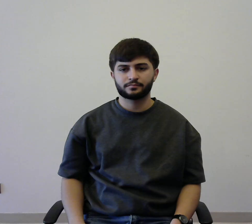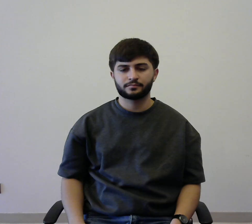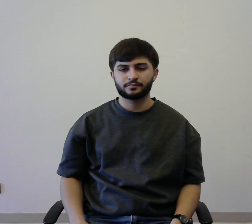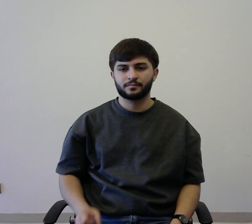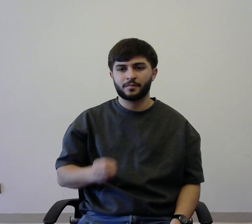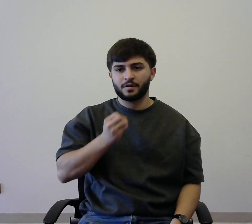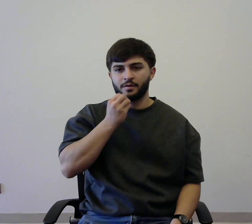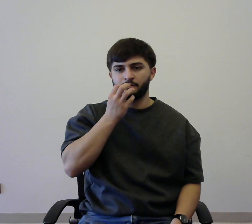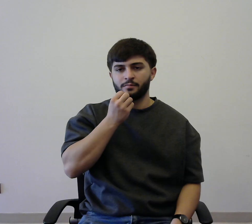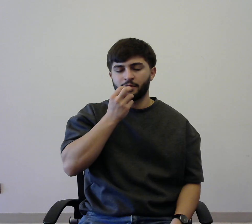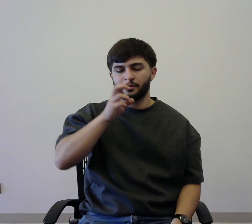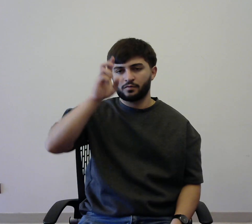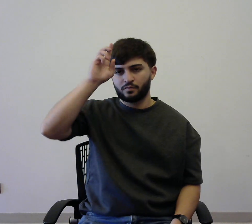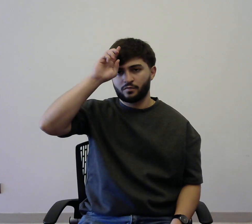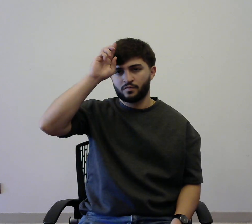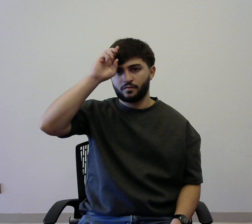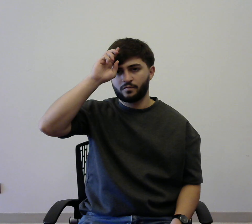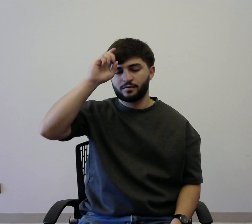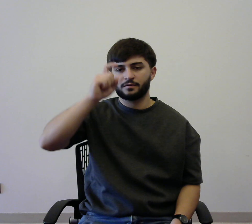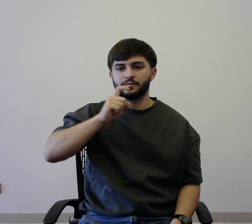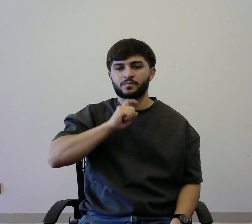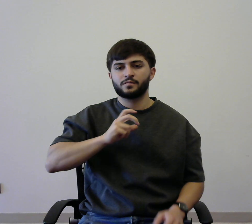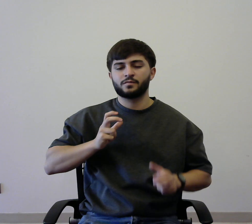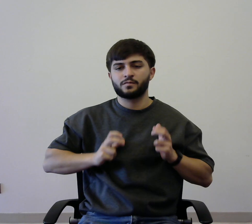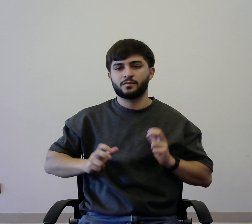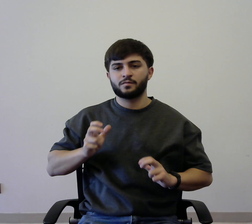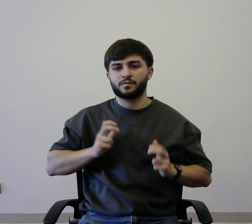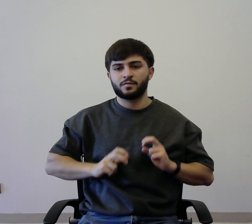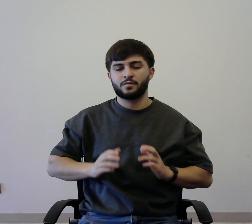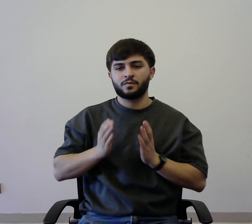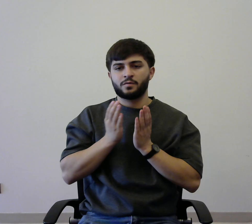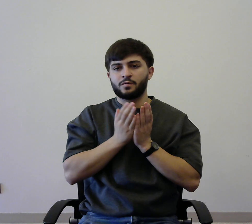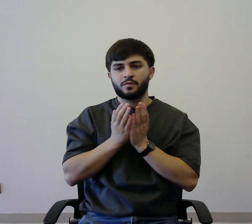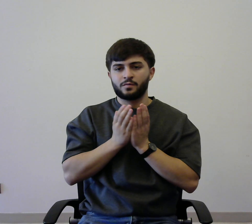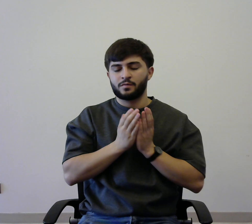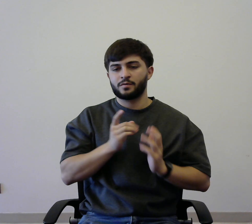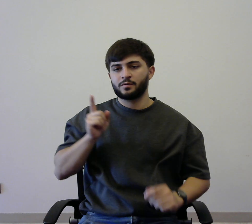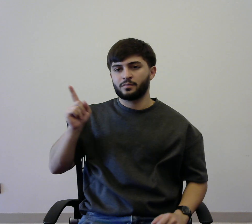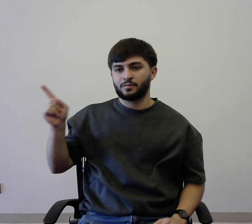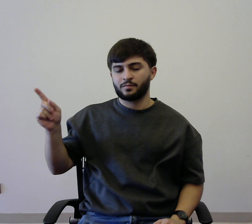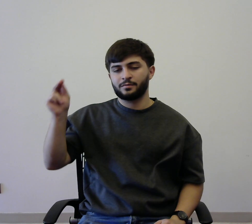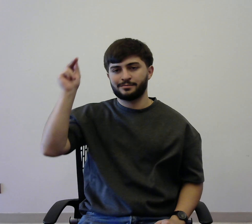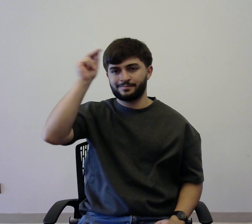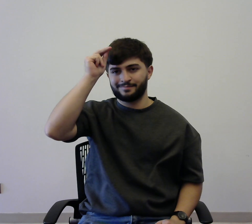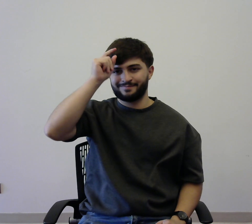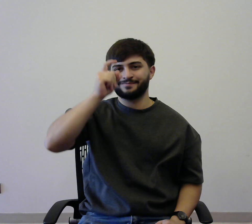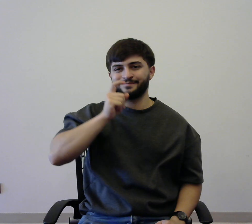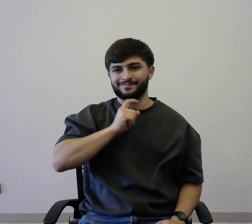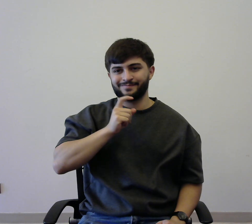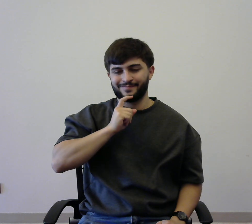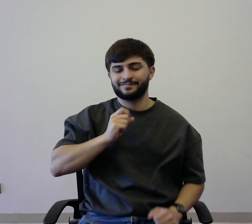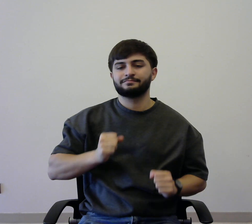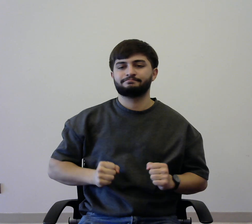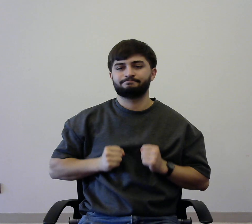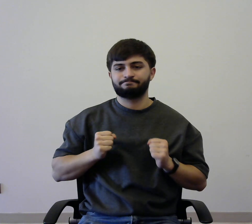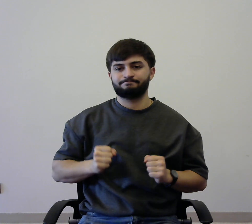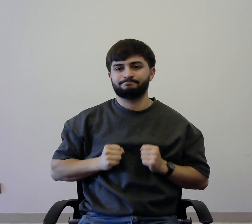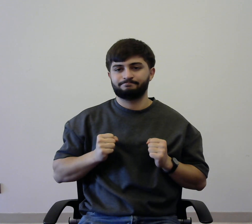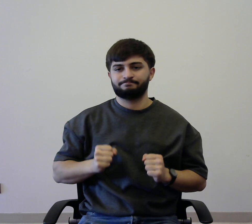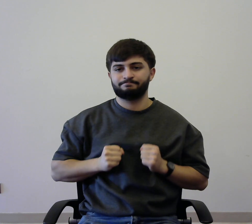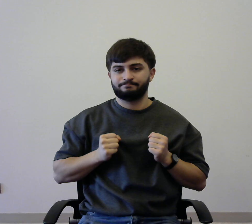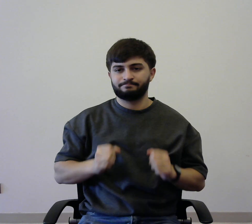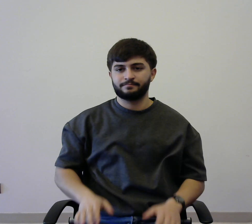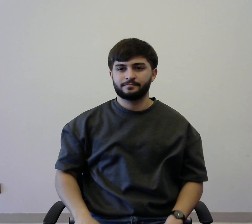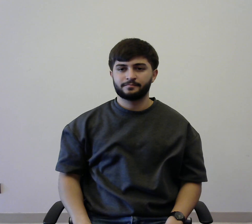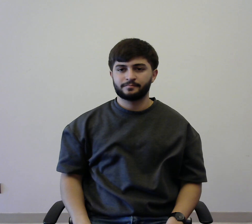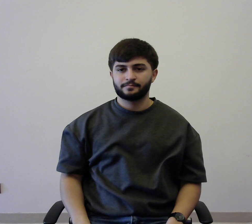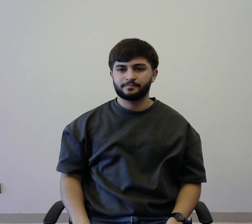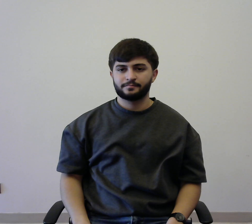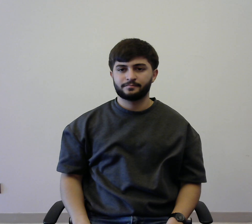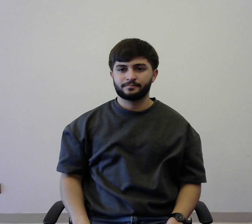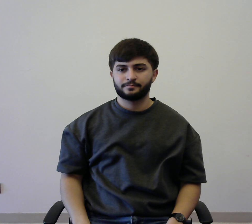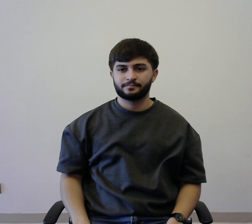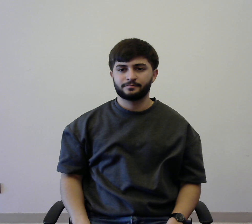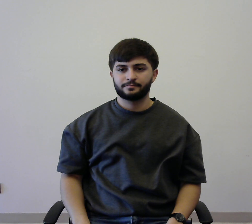Bakı Dövlət Universitetində oxuyan o tələbə çalışqandır